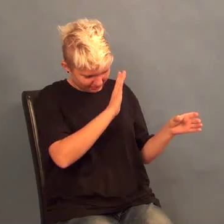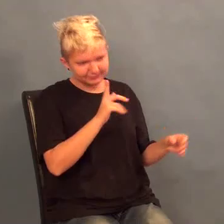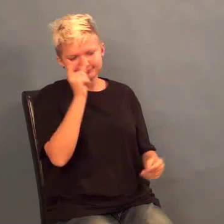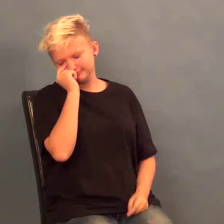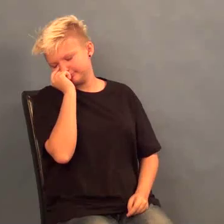Chłopiec i pies obudzili się.